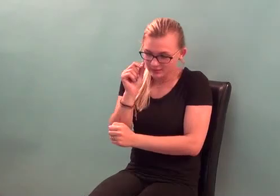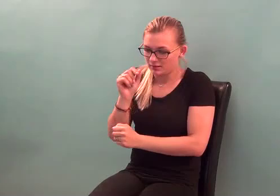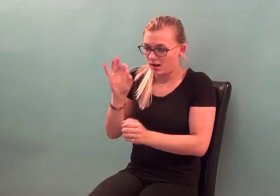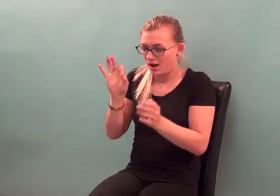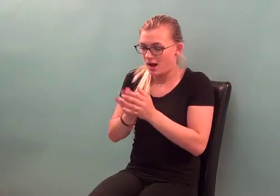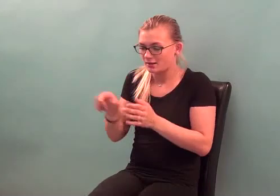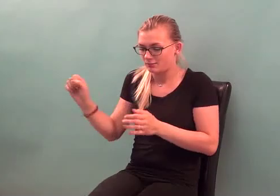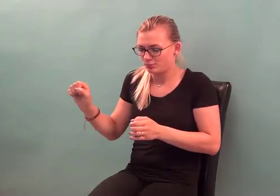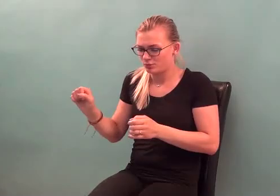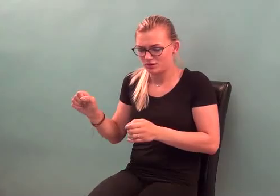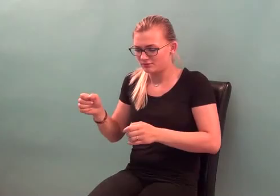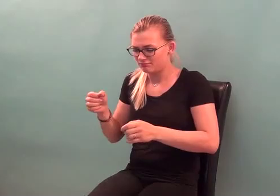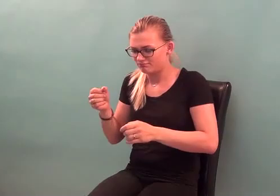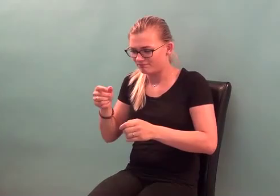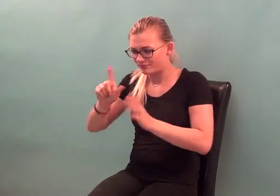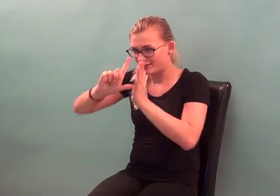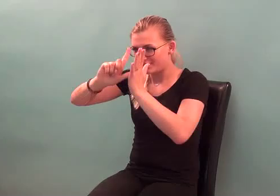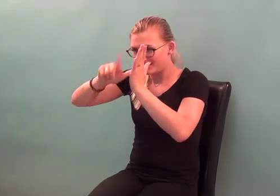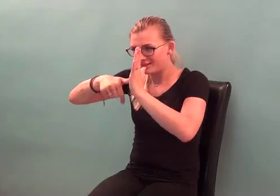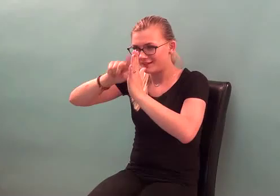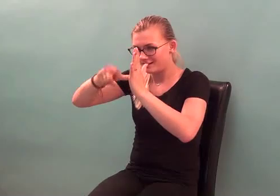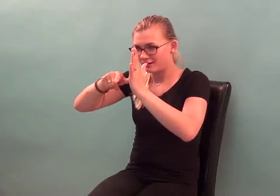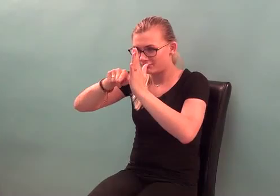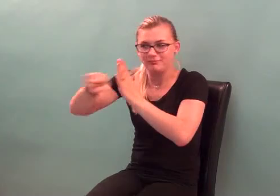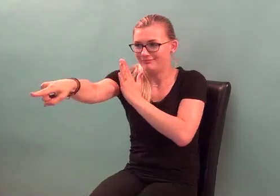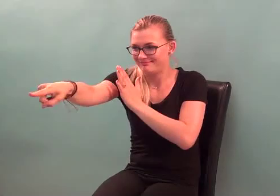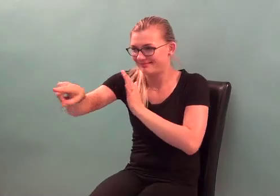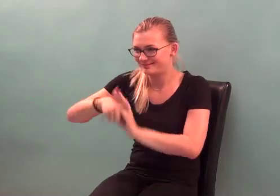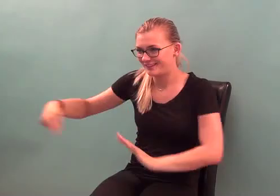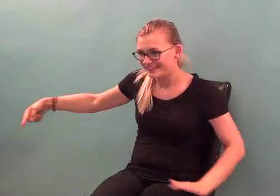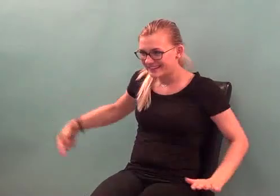Ale budzik jest zły i jedną wskazówką strzela w pośladek myszki.